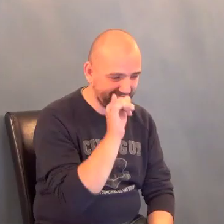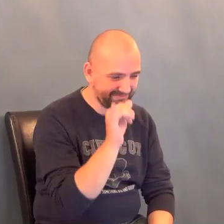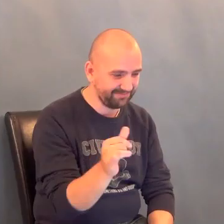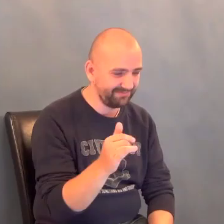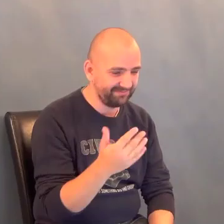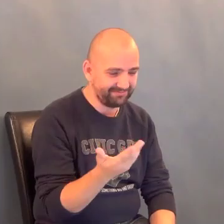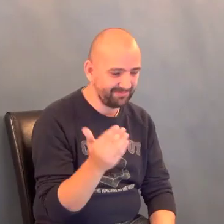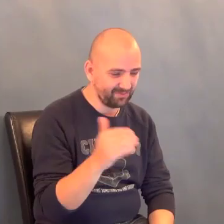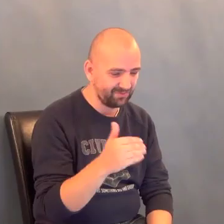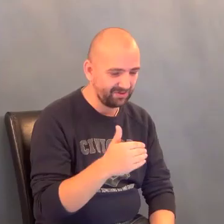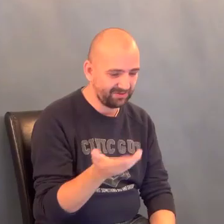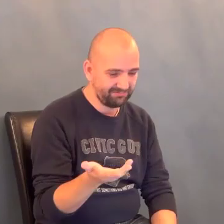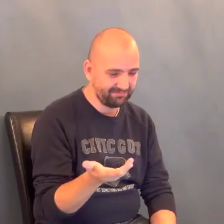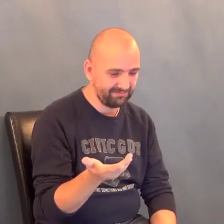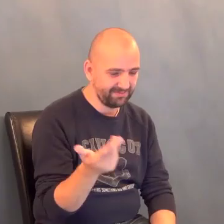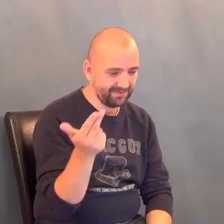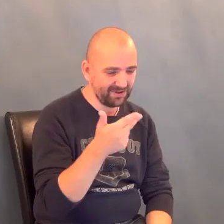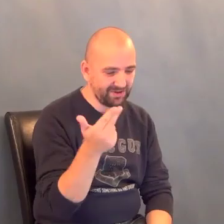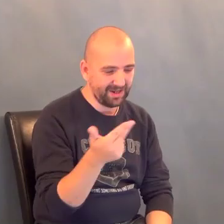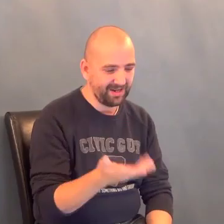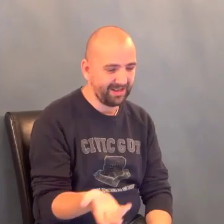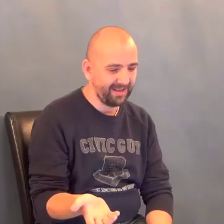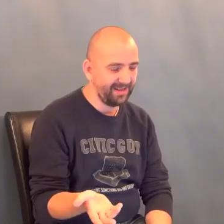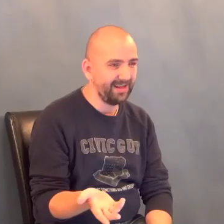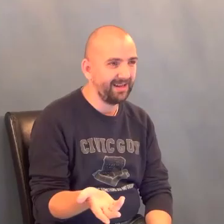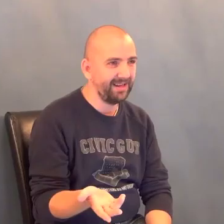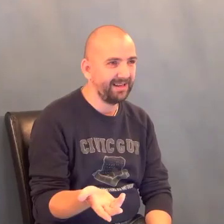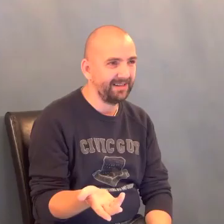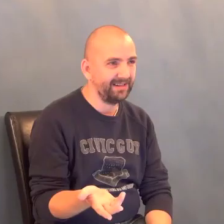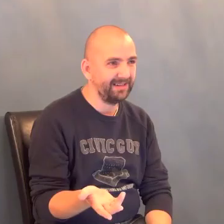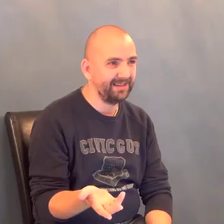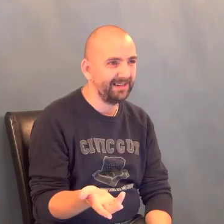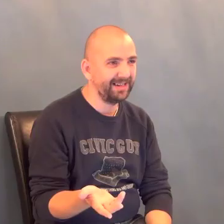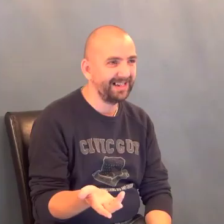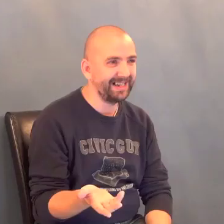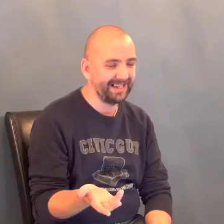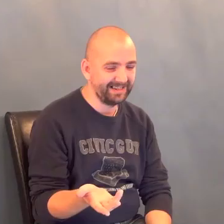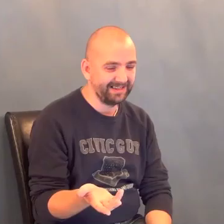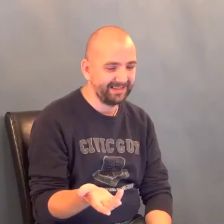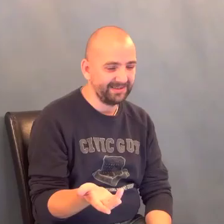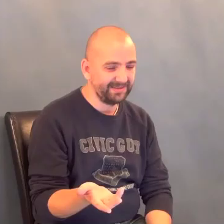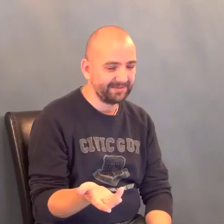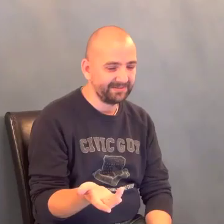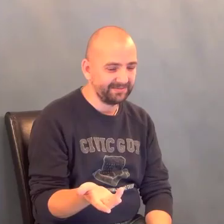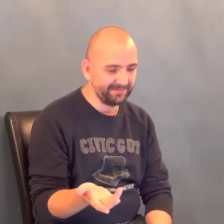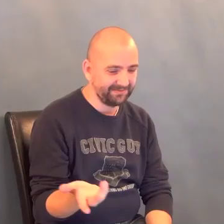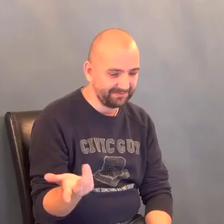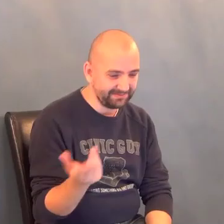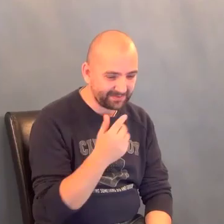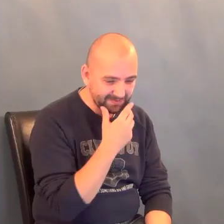Nie da rady, to może w niedzielę?